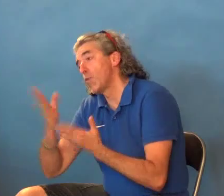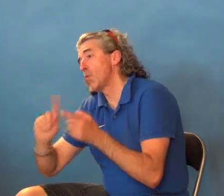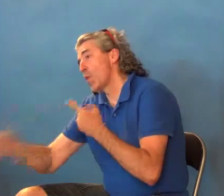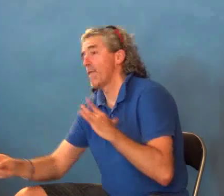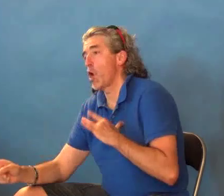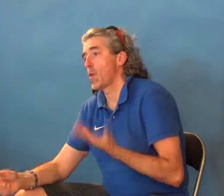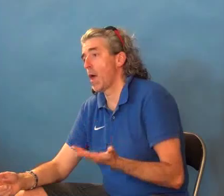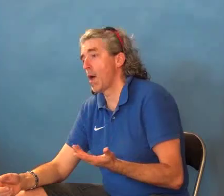Już po czwartej mam wolne.